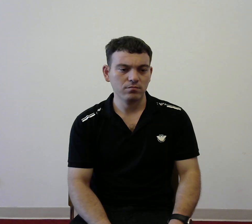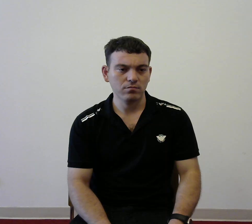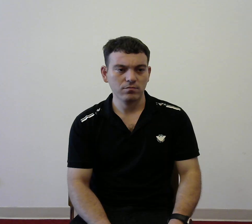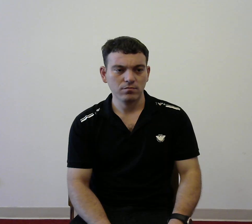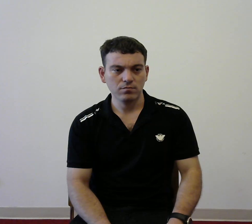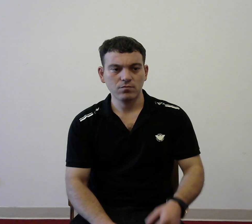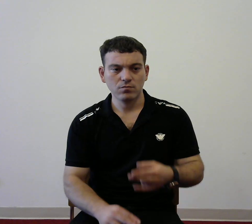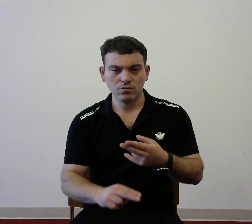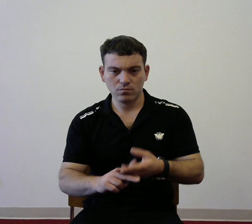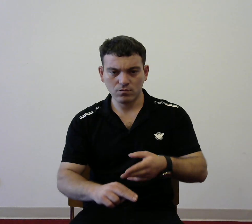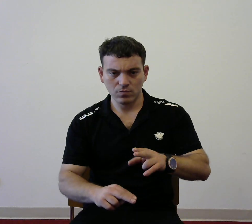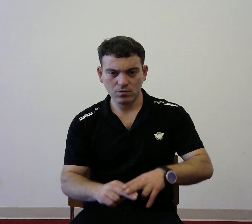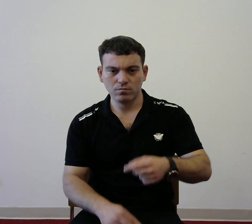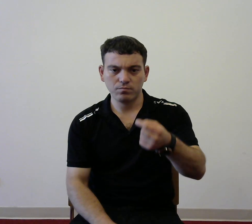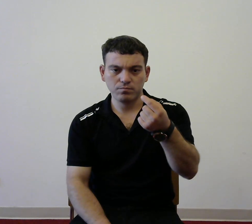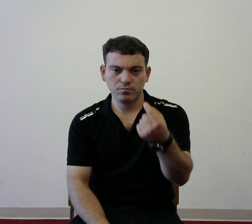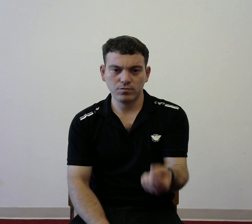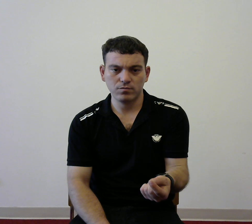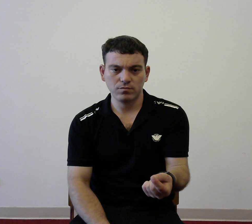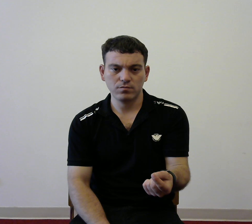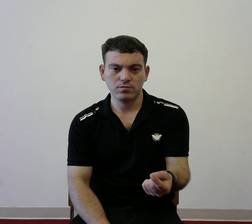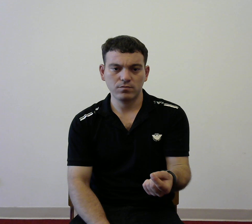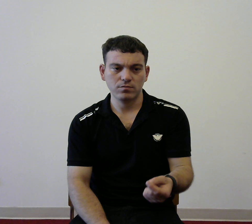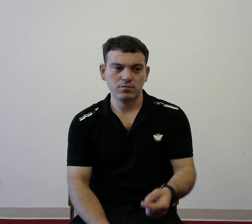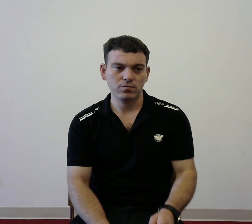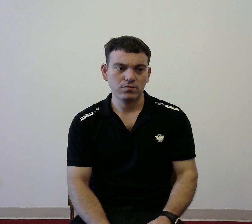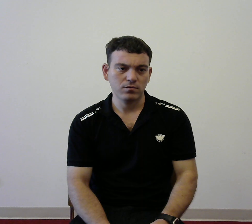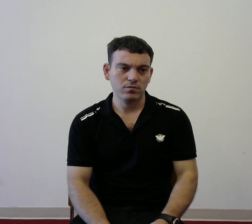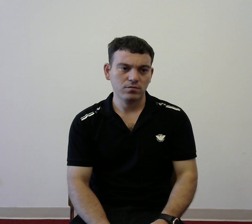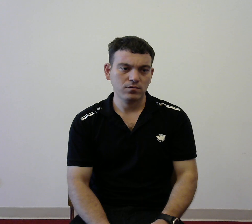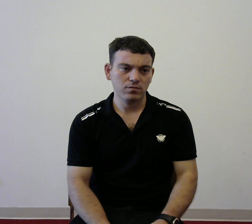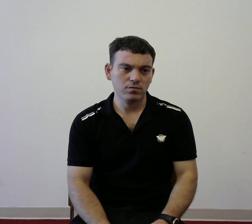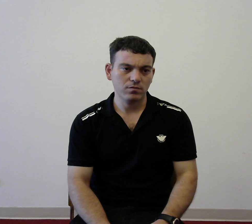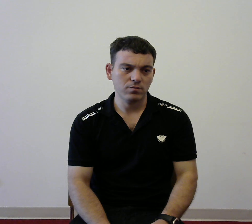Bu ucuzdur